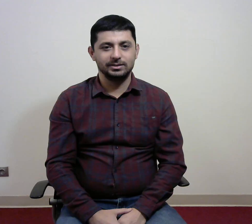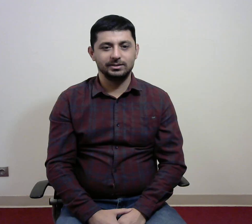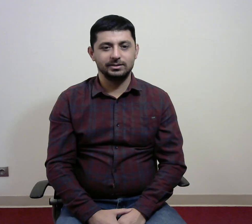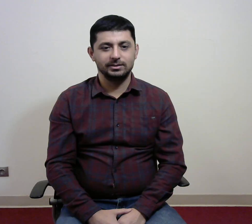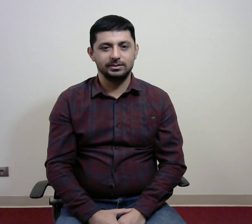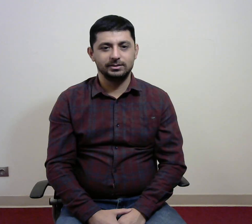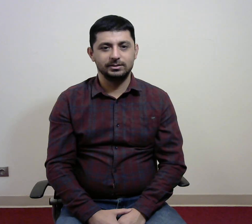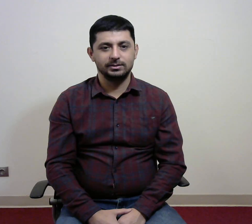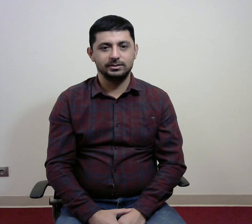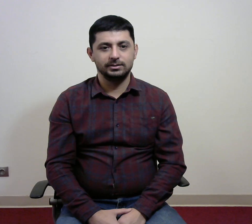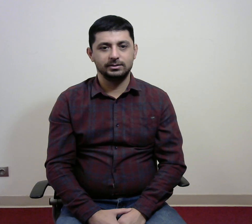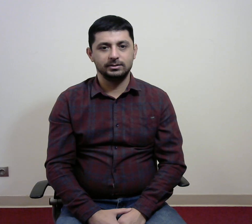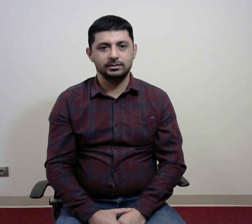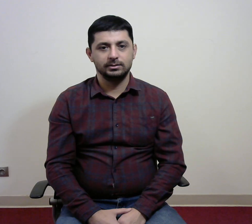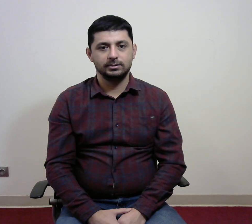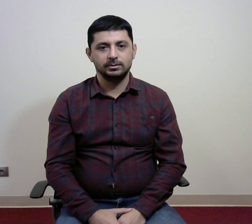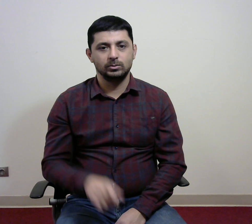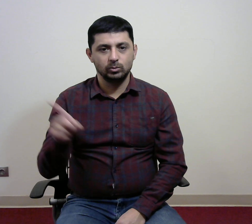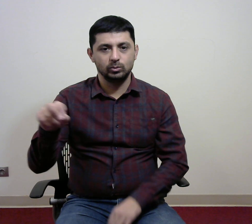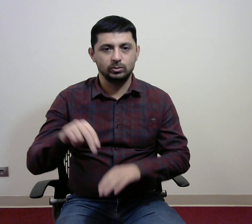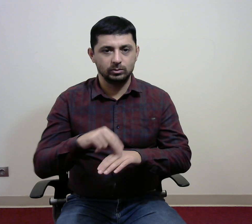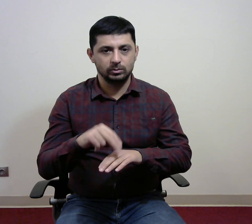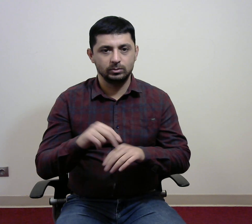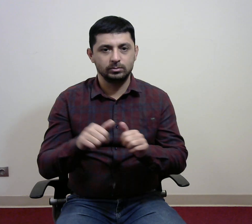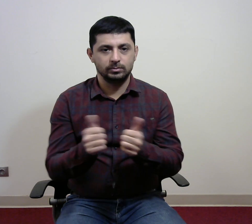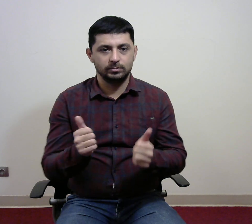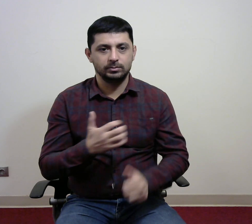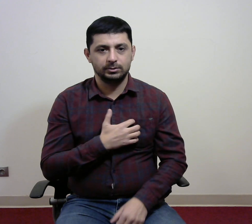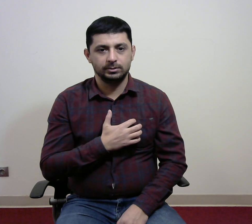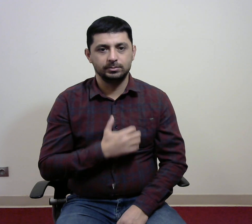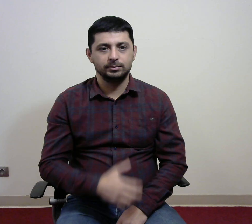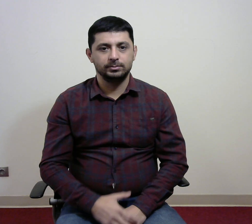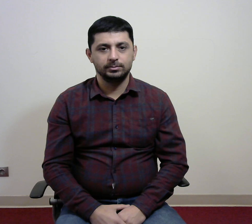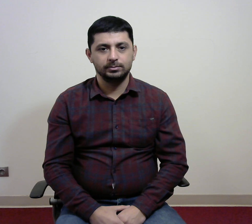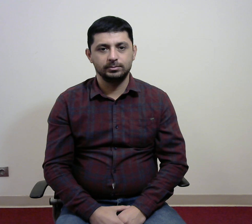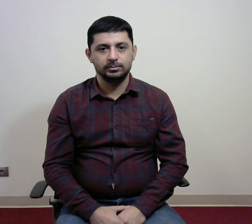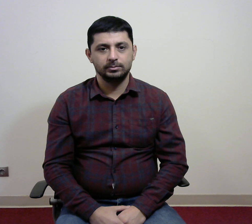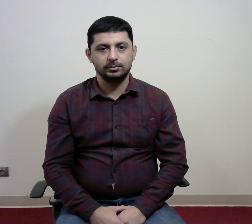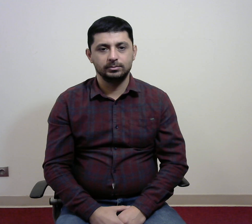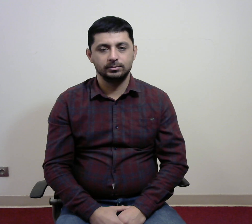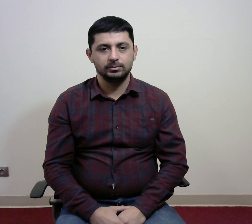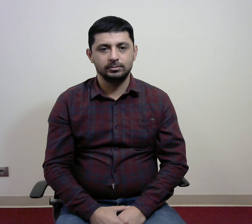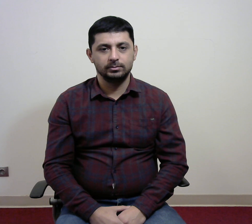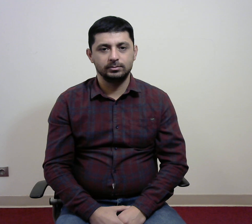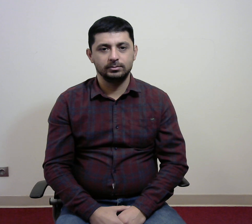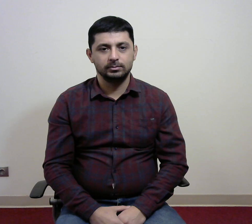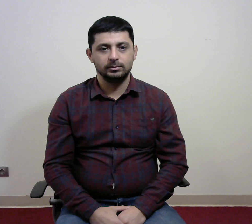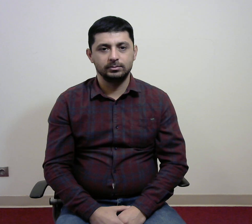O həyat yoldaşından ayrılmaq istəyir